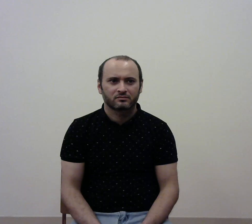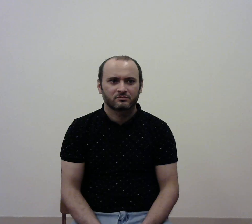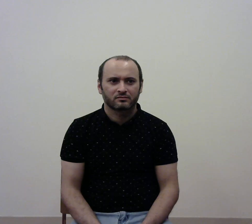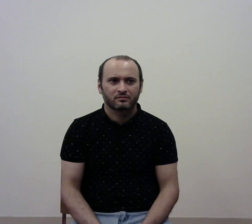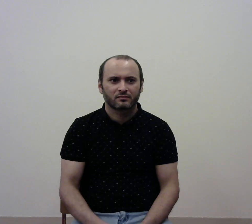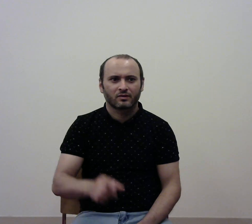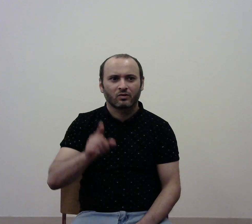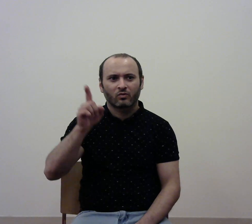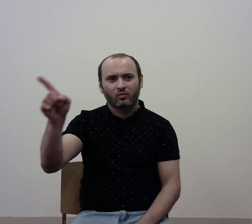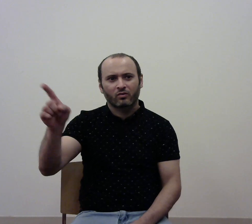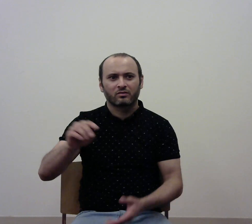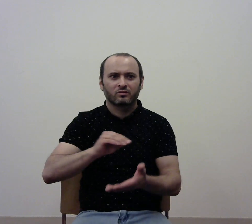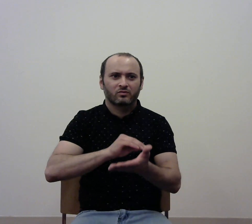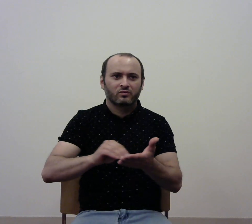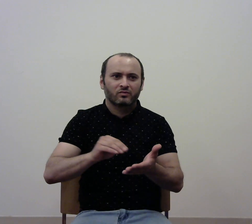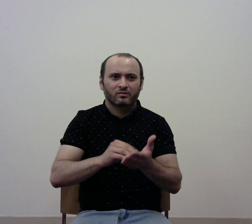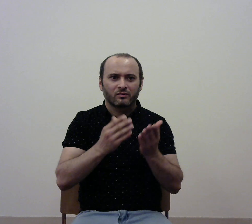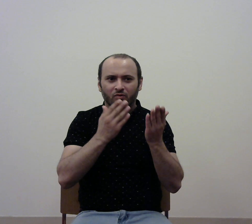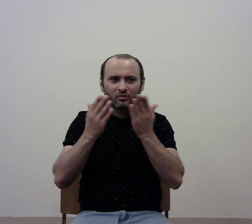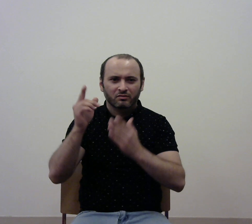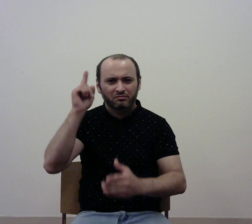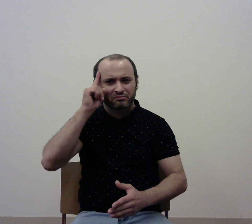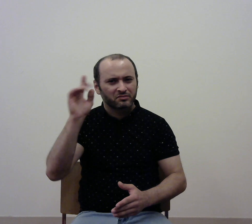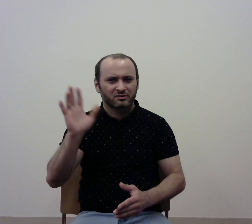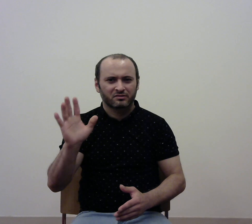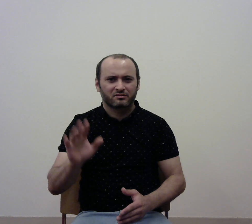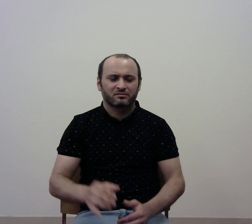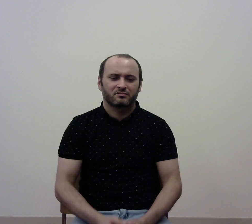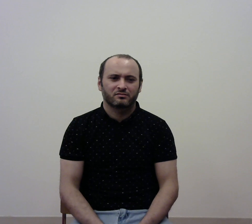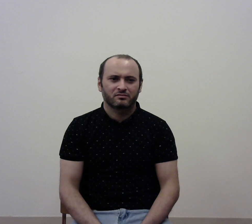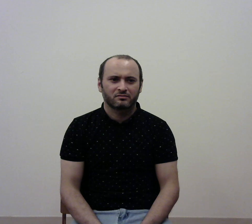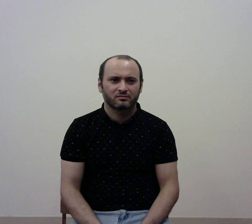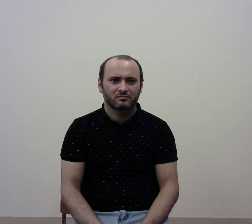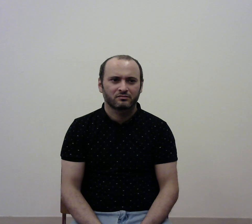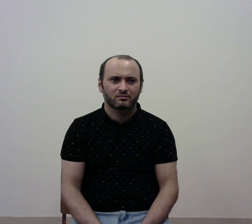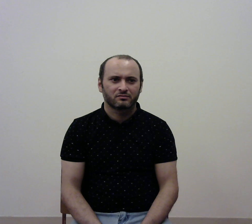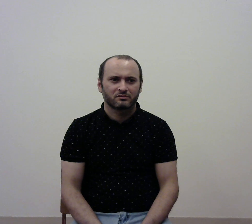O yazıb-oxuya bilmir